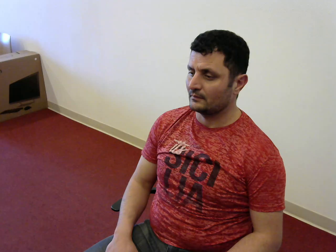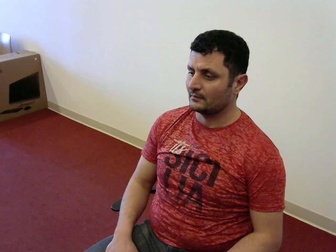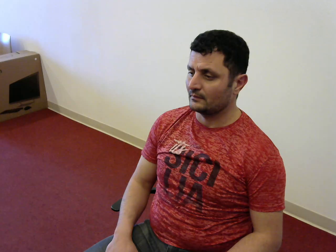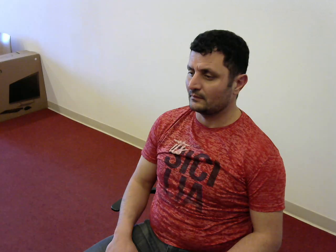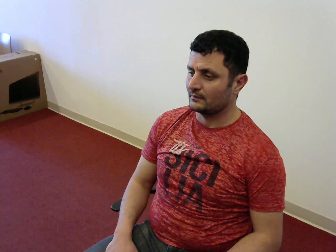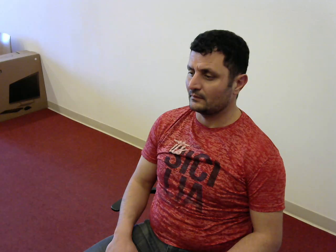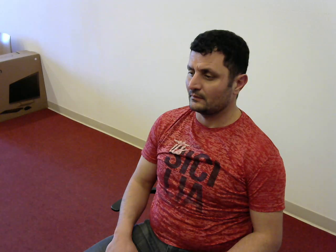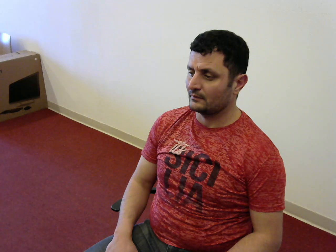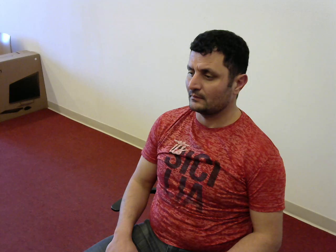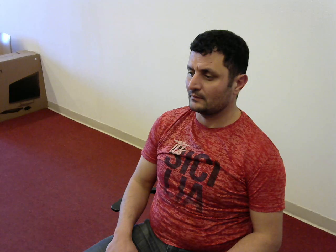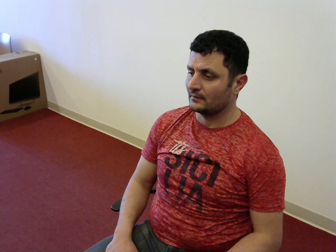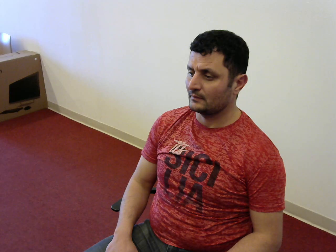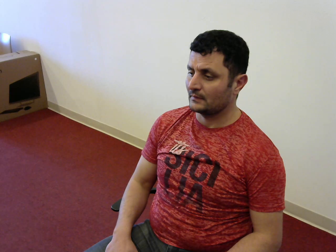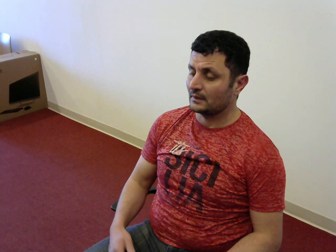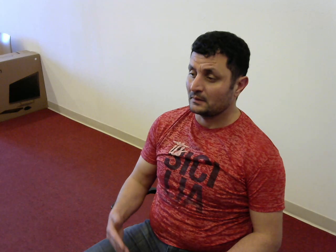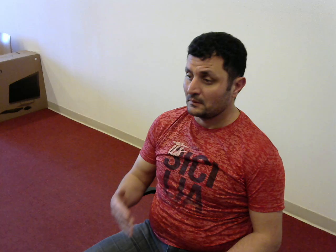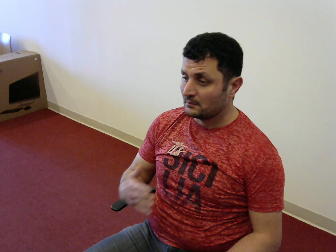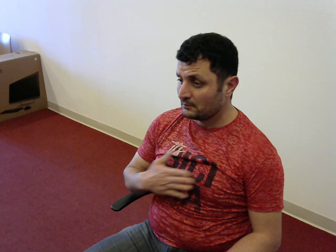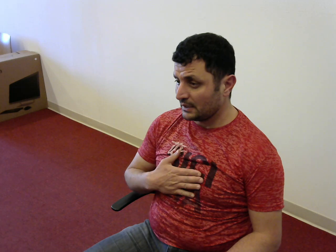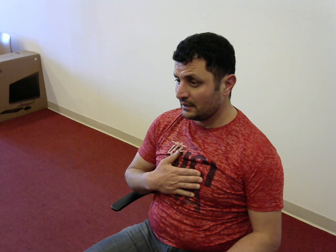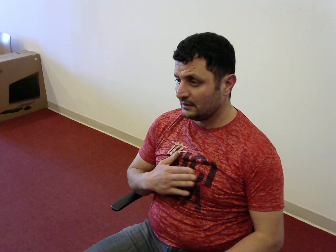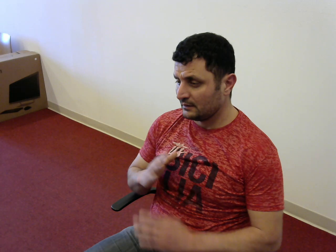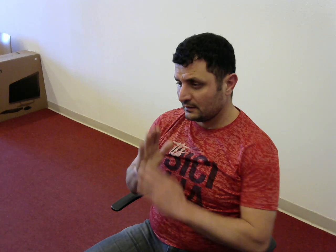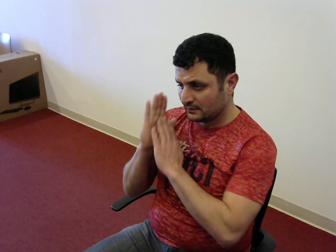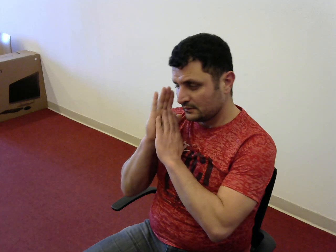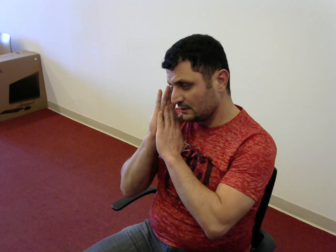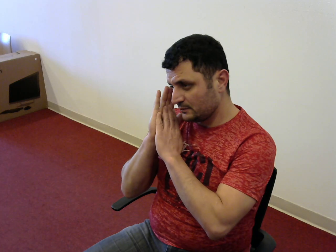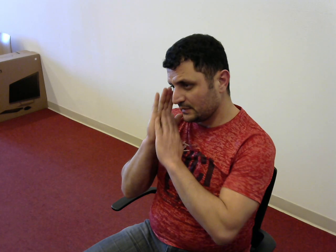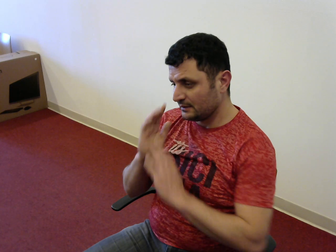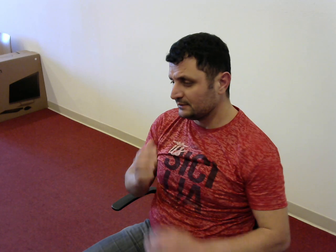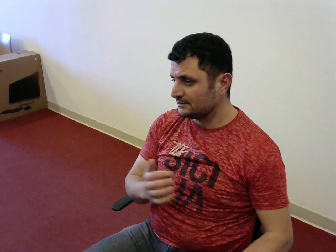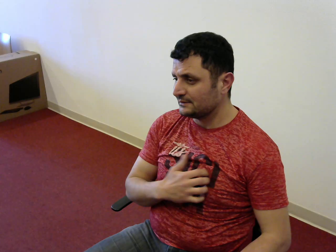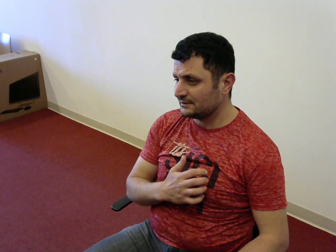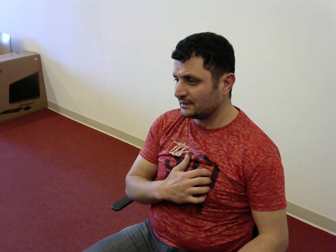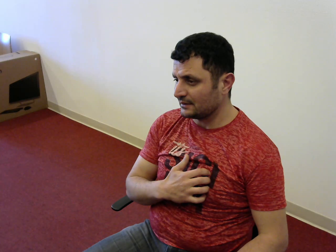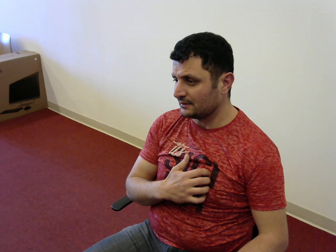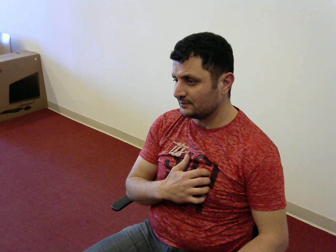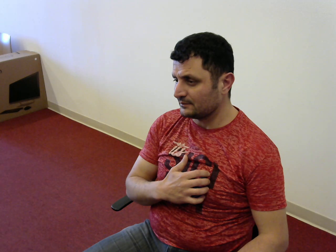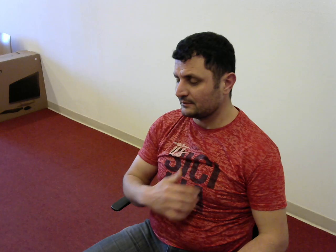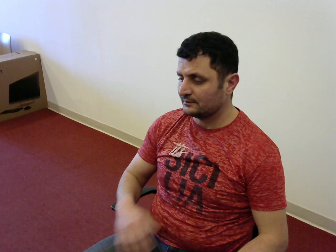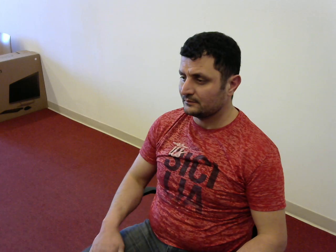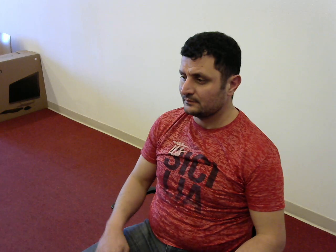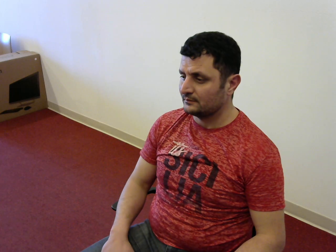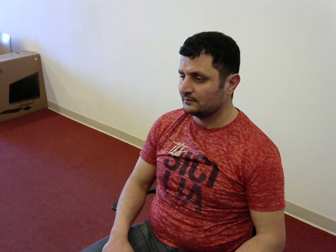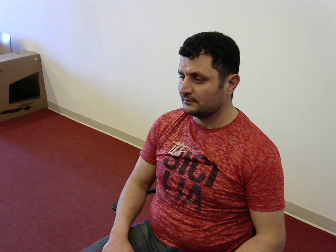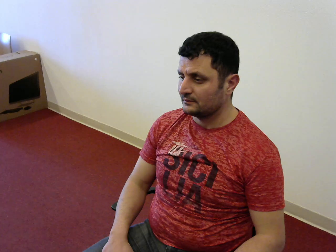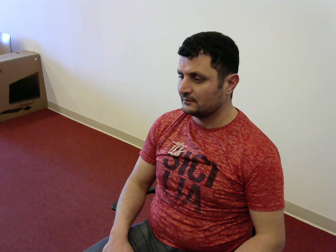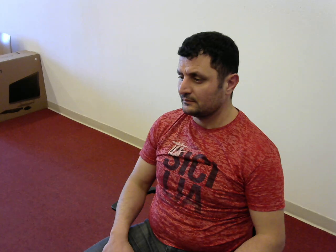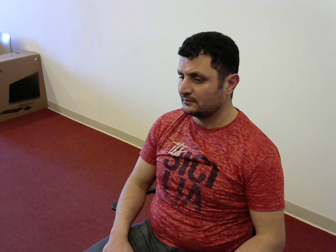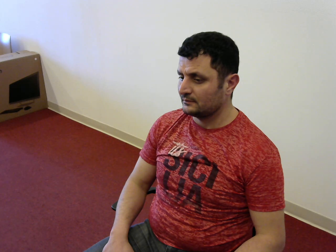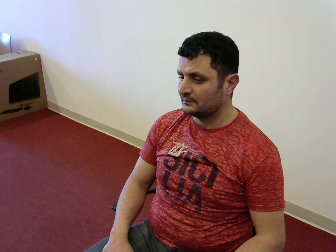Mən yatmaq istəyirəm